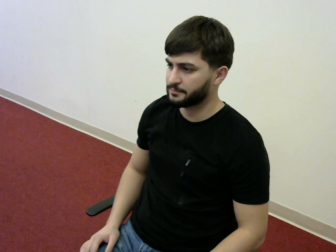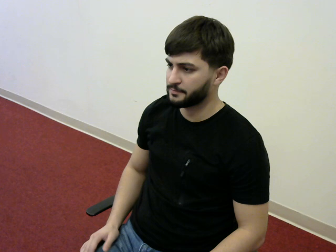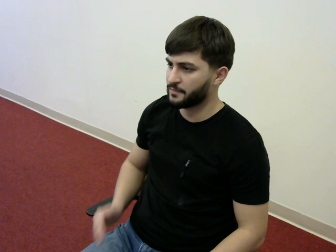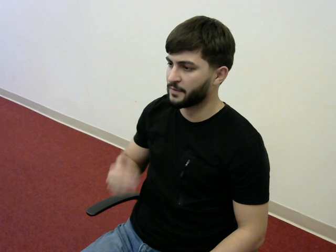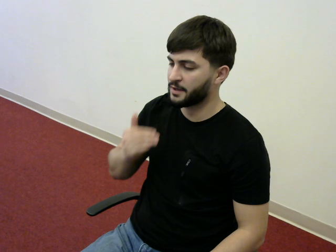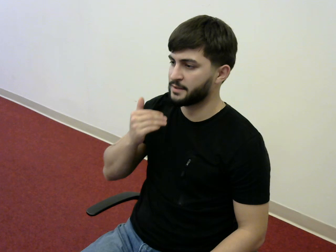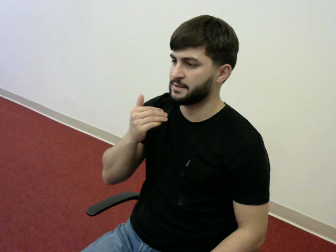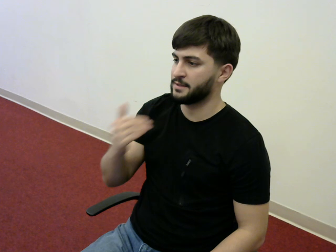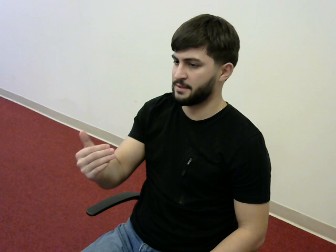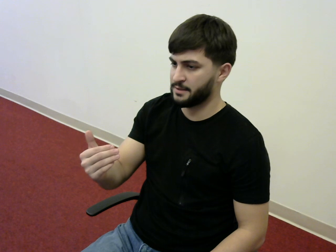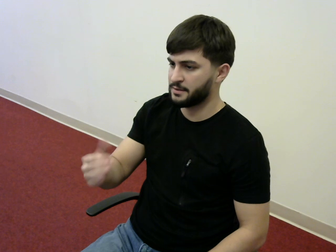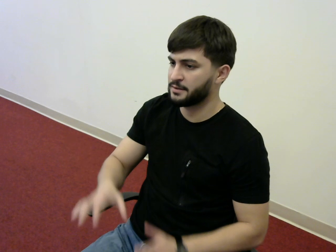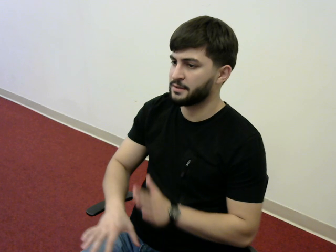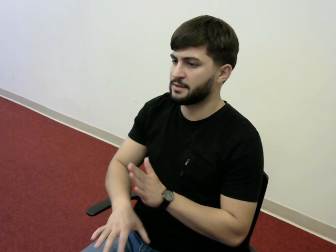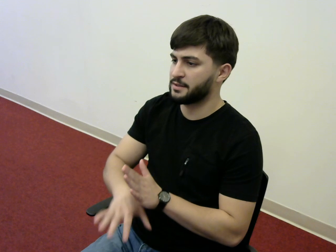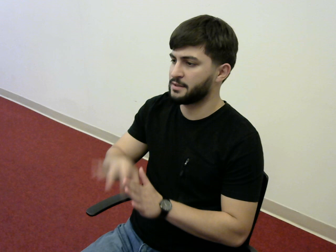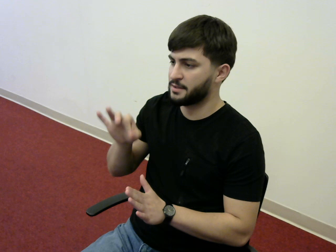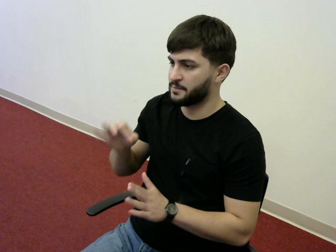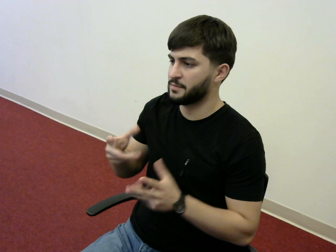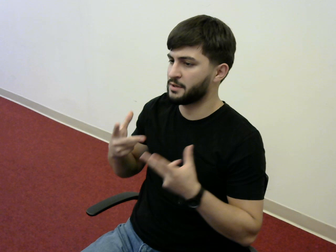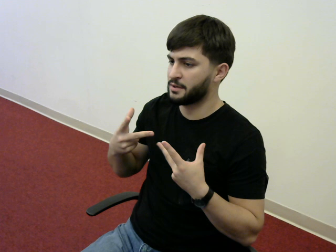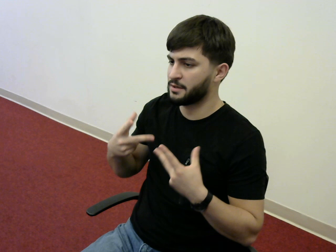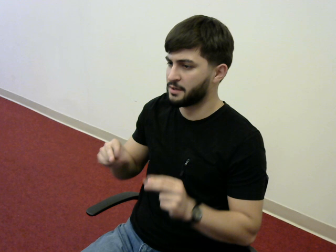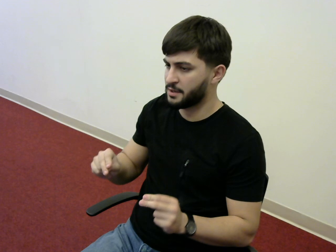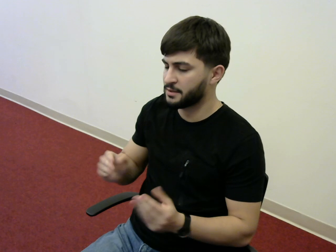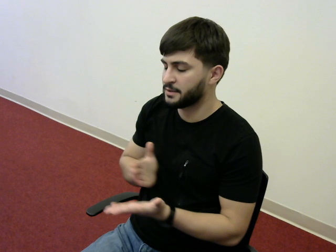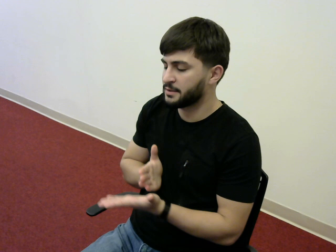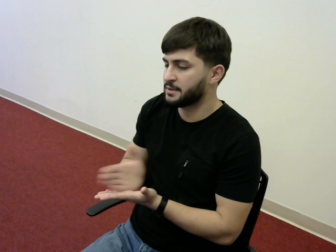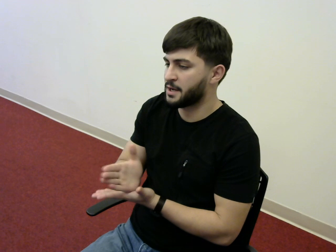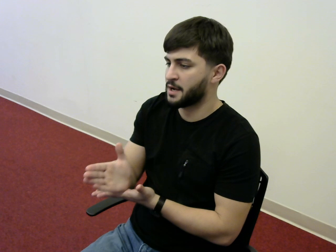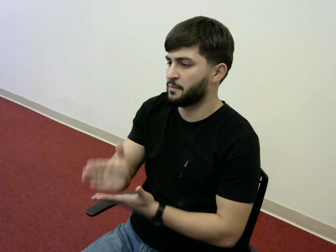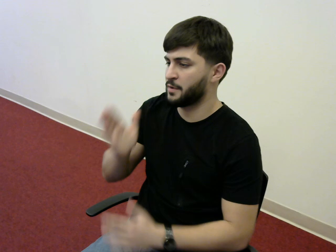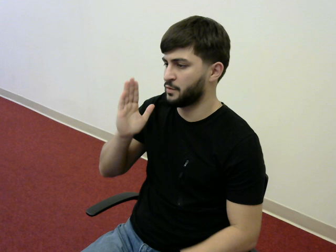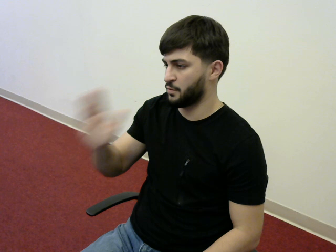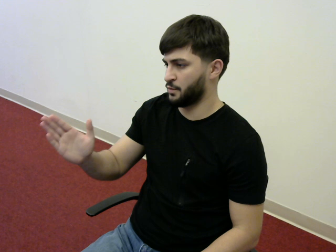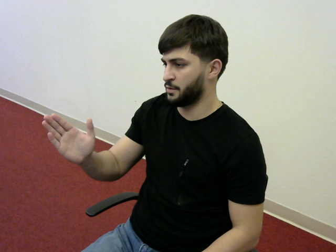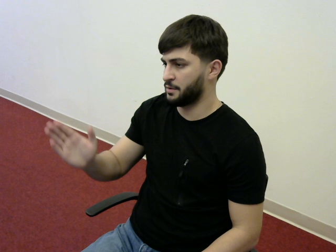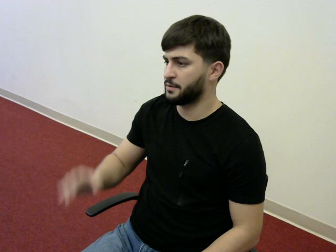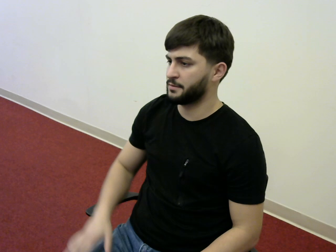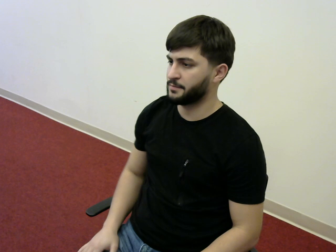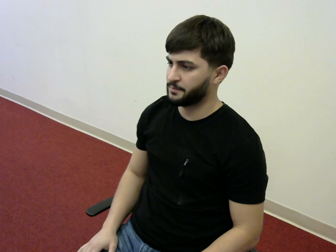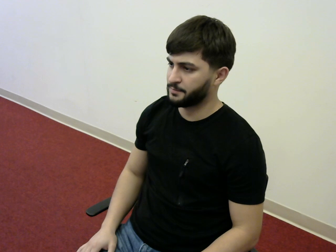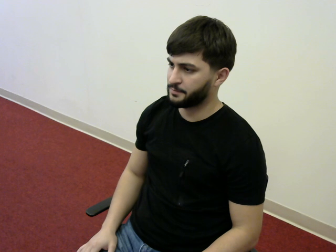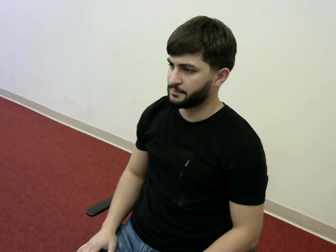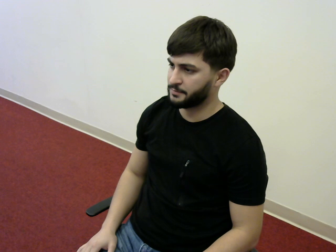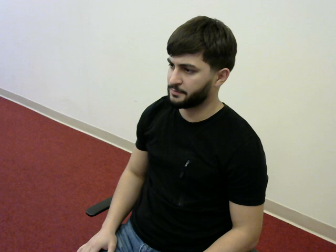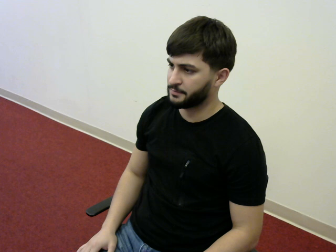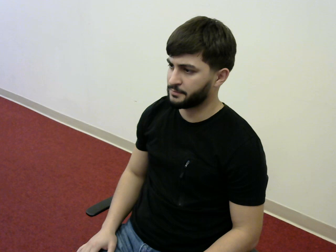Sizin seçiminiz hansı istiqamətdə olacaq?